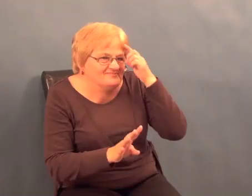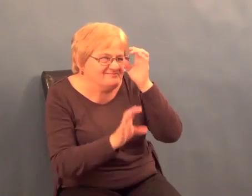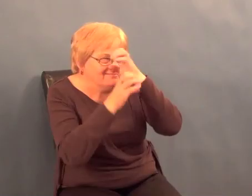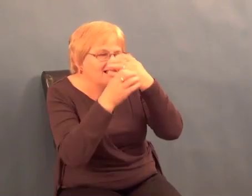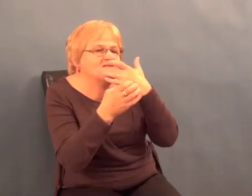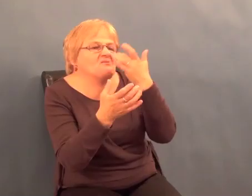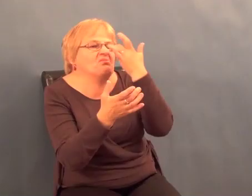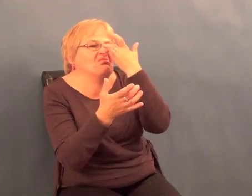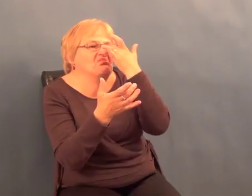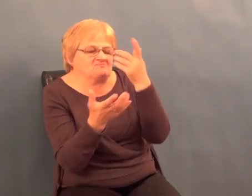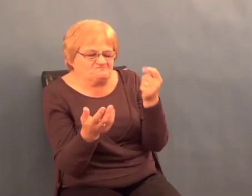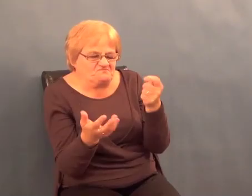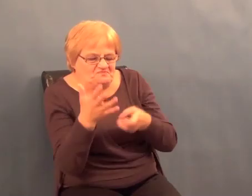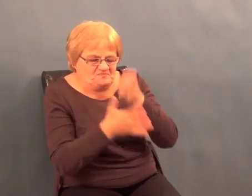Ale ptaszek był dumny i wyrzucił go.